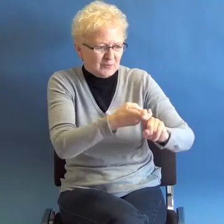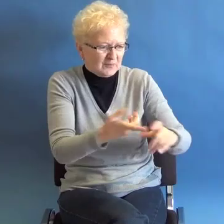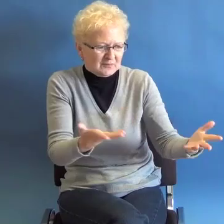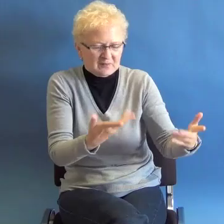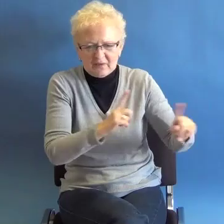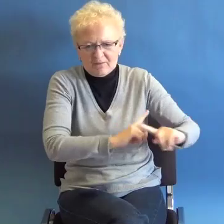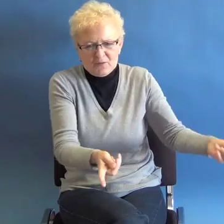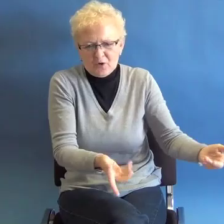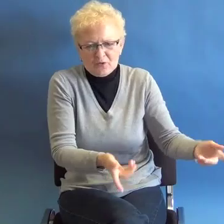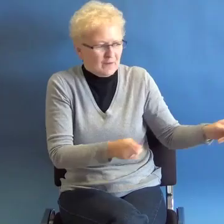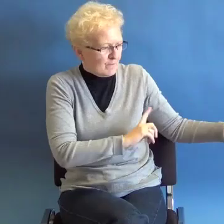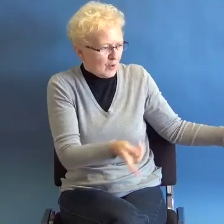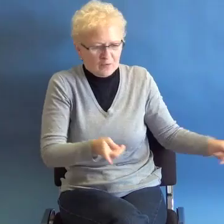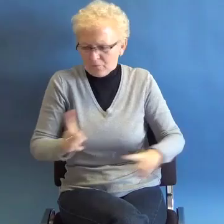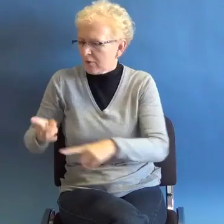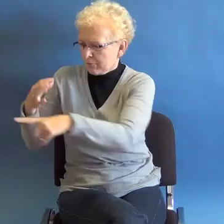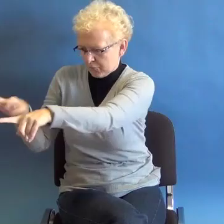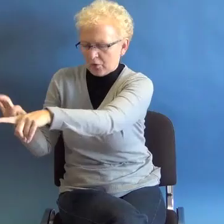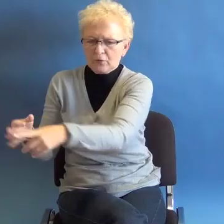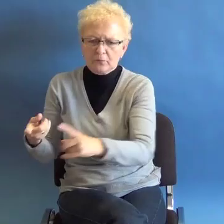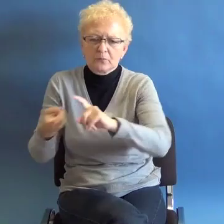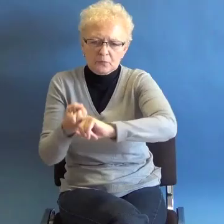Tu nie wolno, tu nie wolno, tu nie wolno, a tam wolno podłączyć.